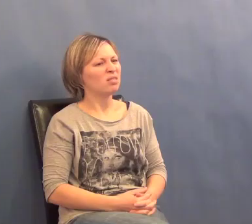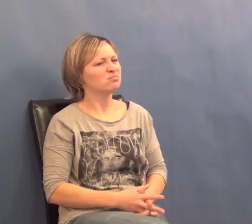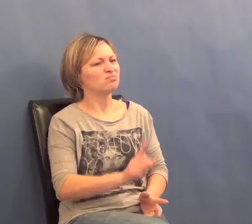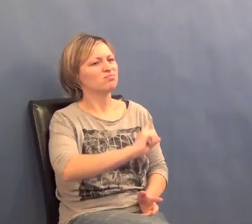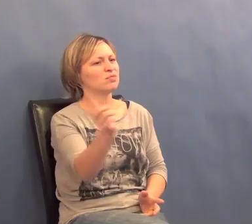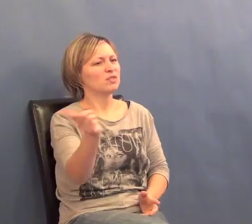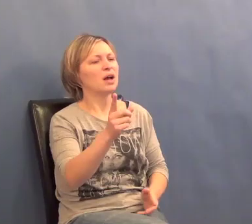Nie wolno.